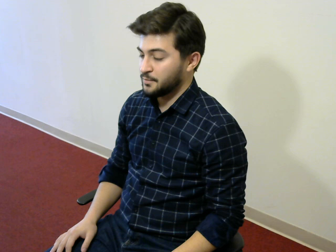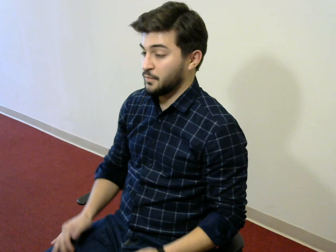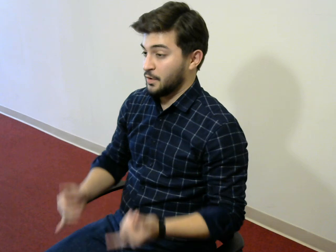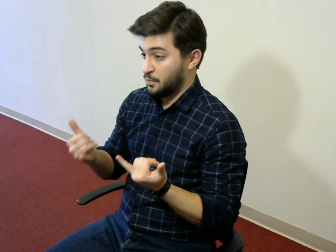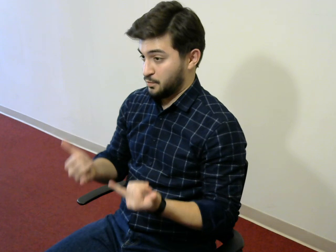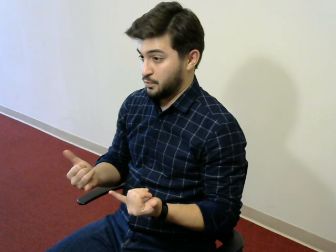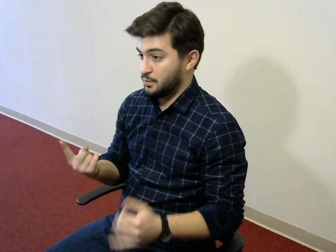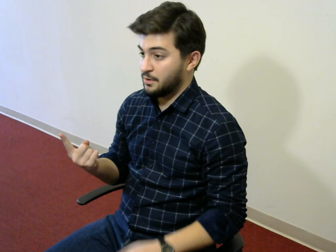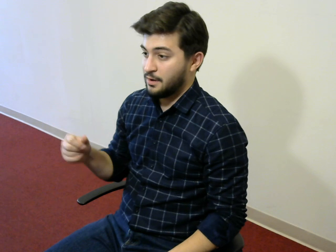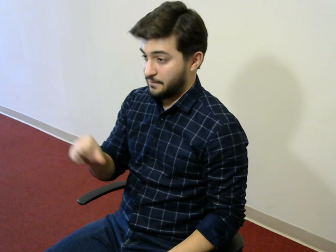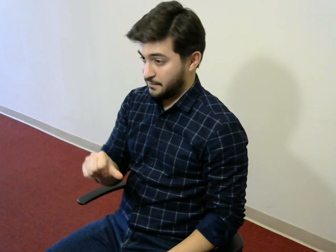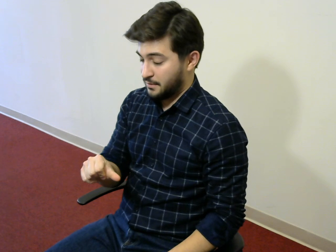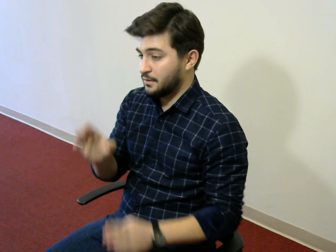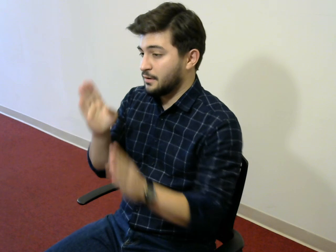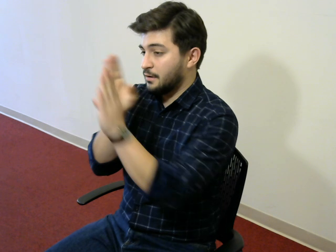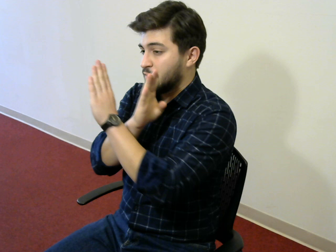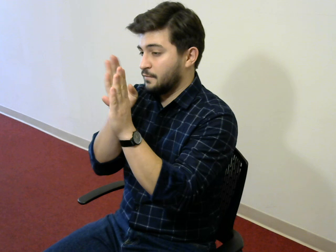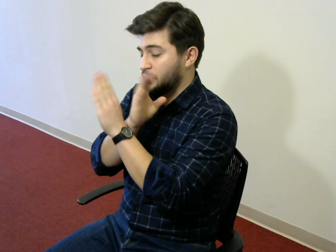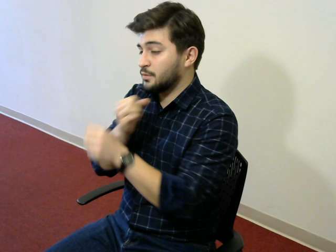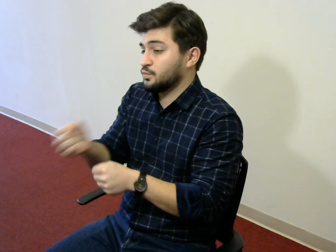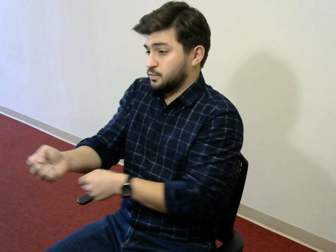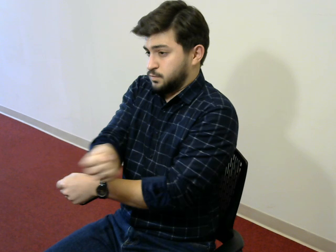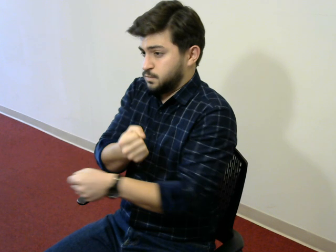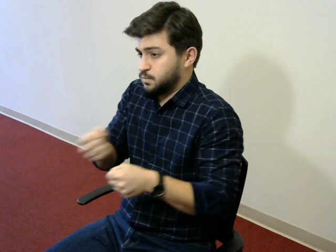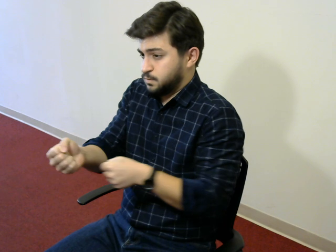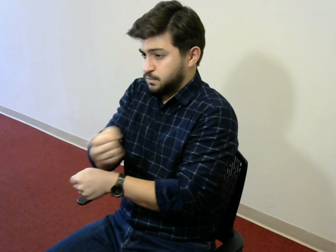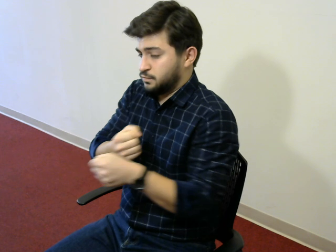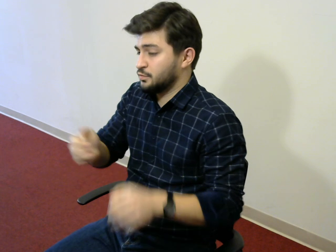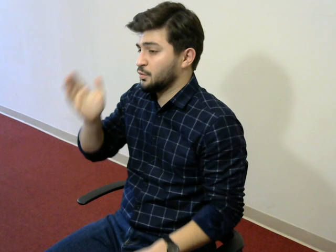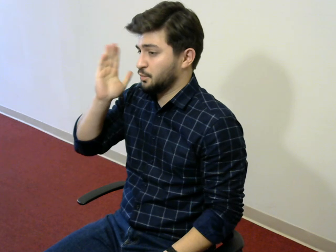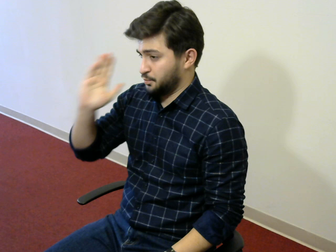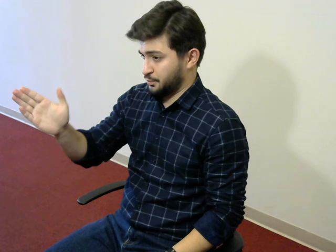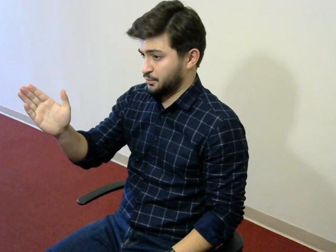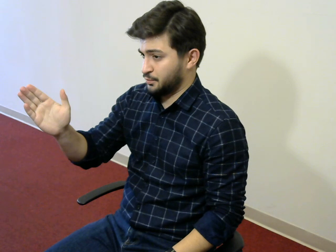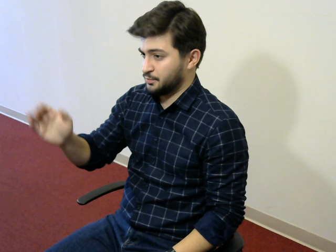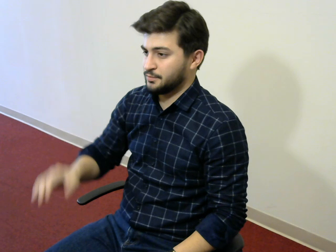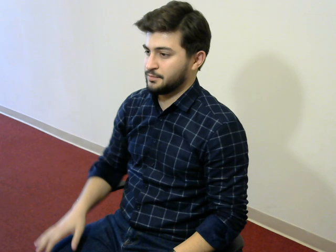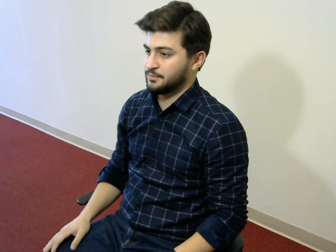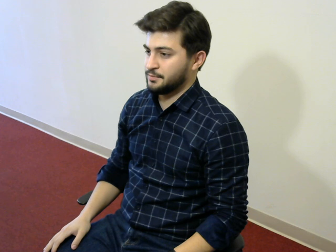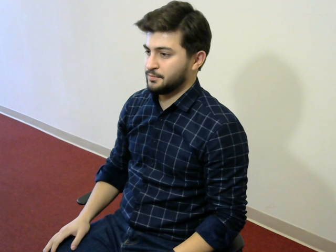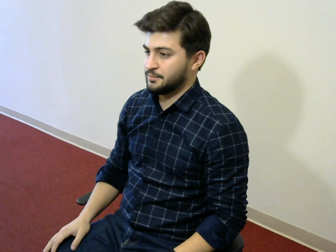Bu həftə hava küləkli olacaq